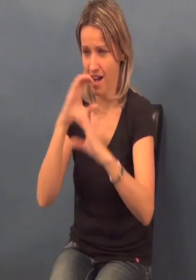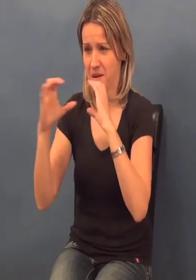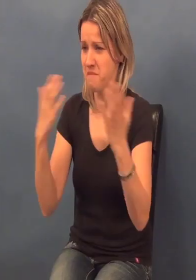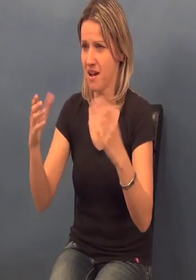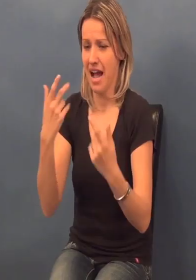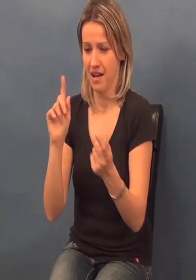Nie ma rozmowy.